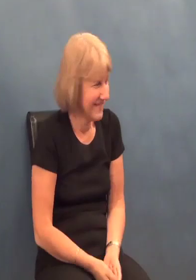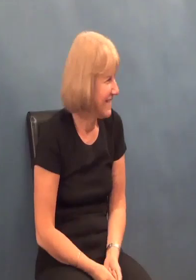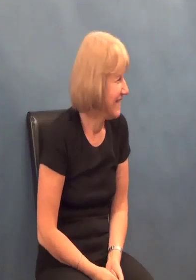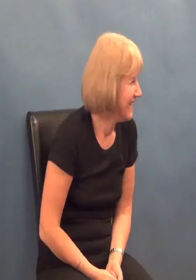Koniec.